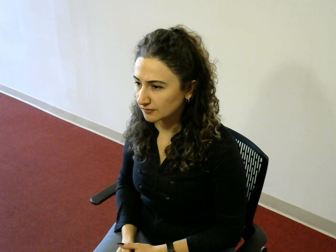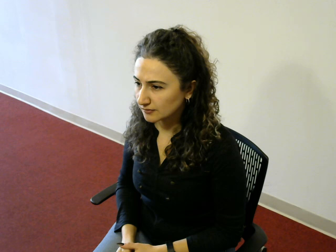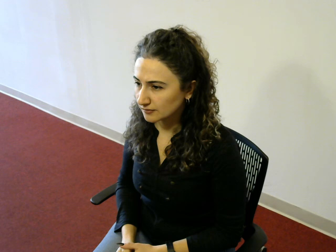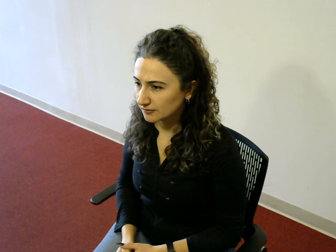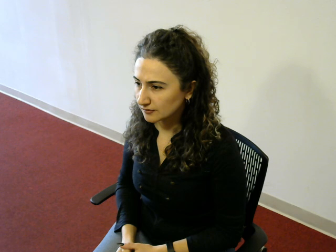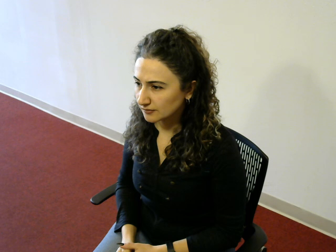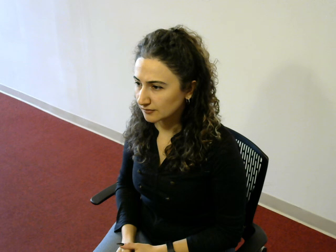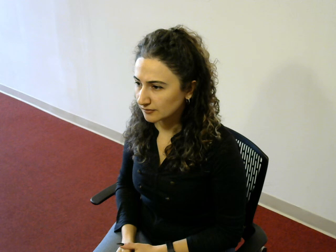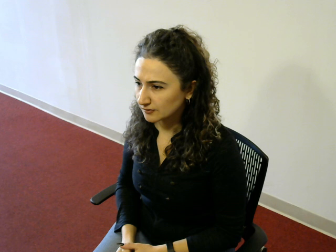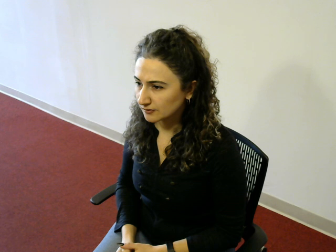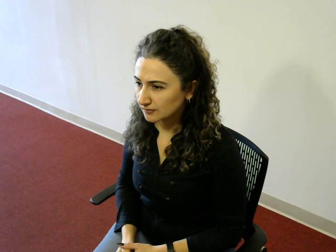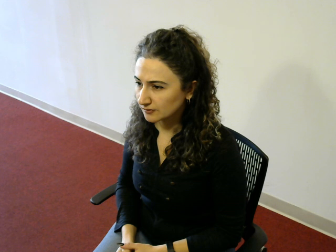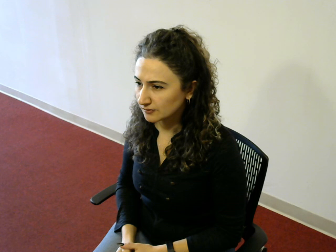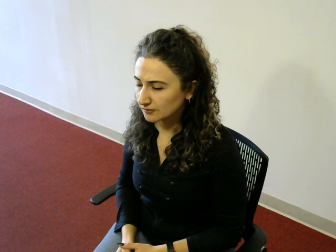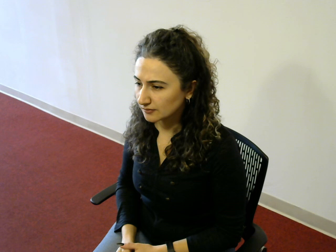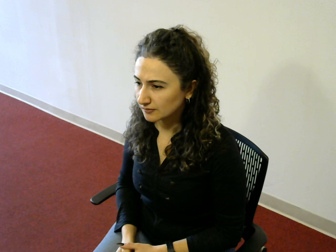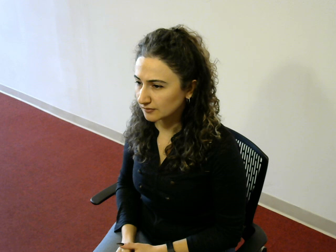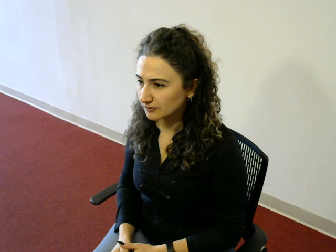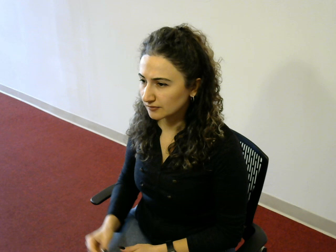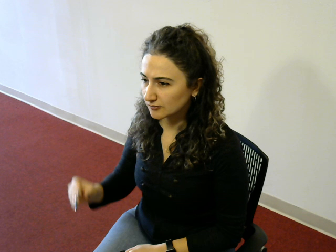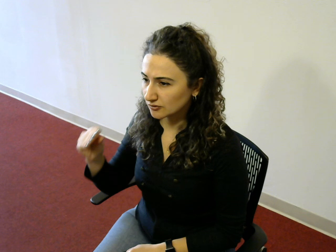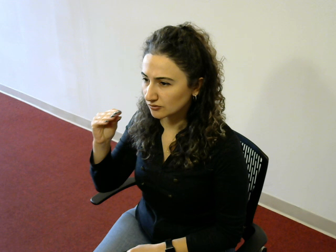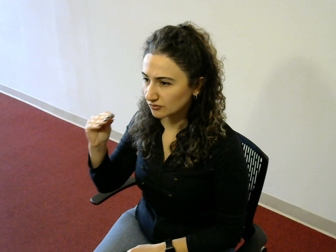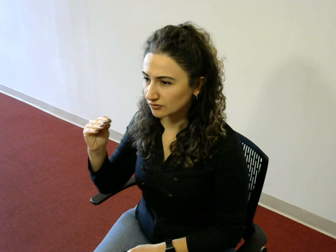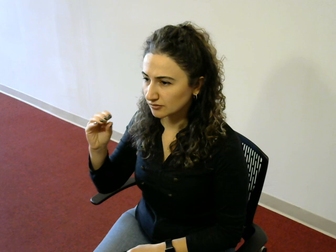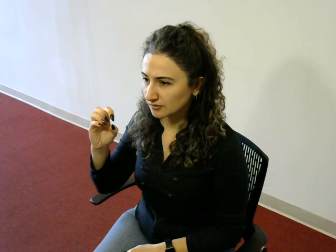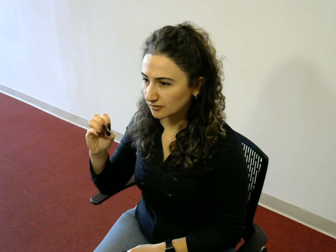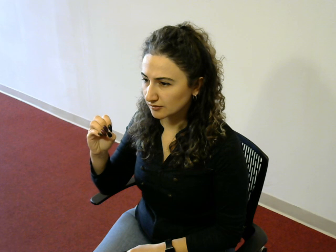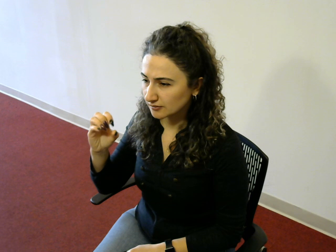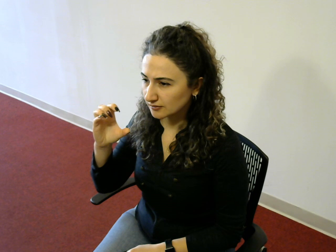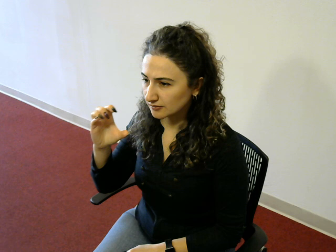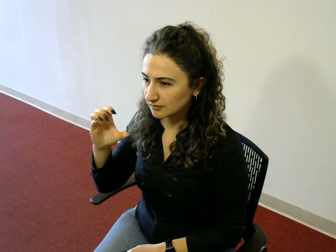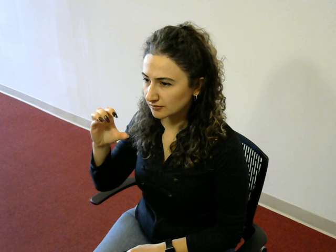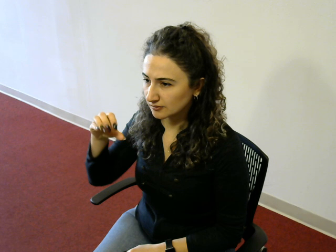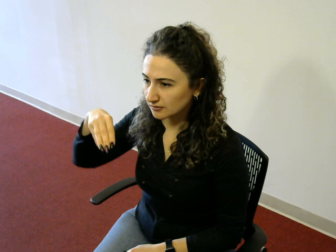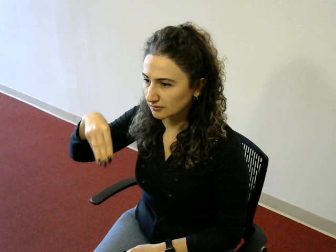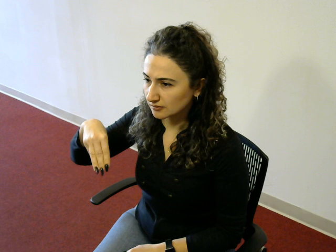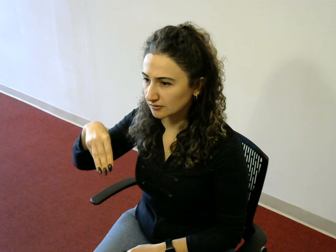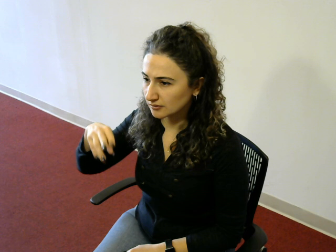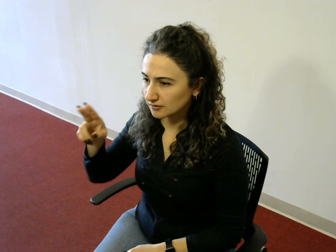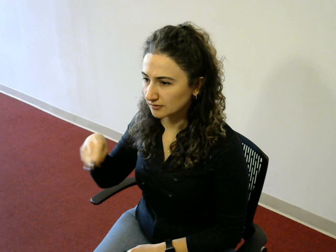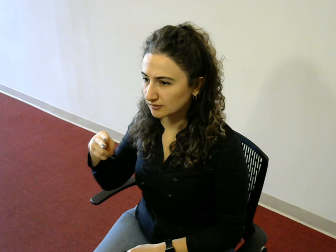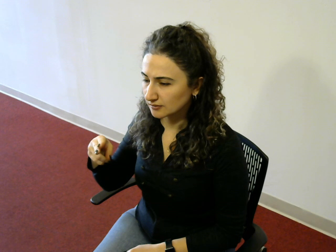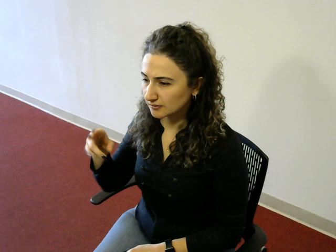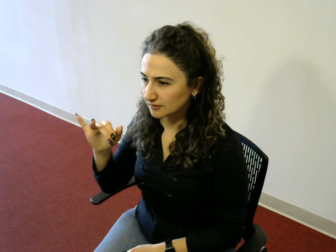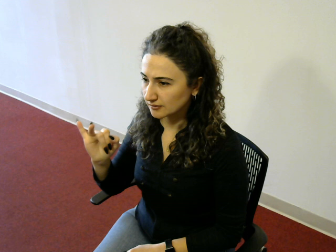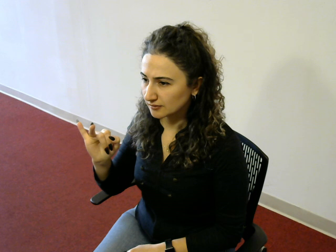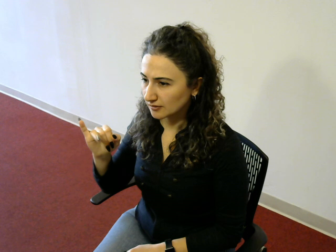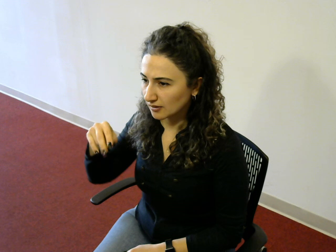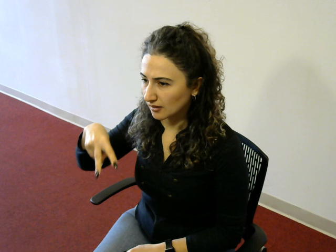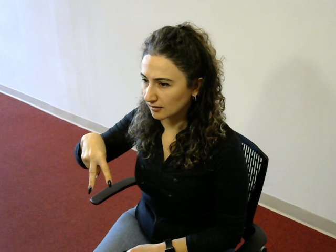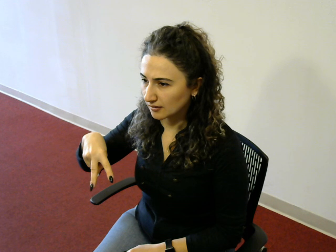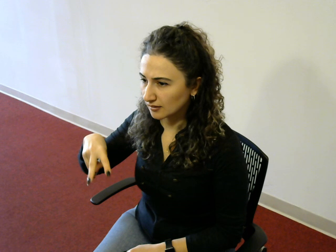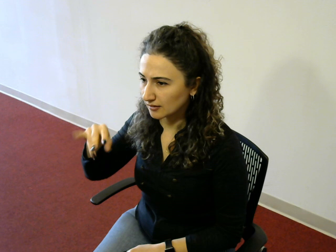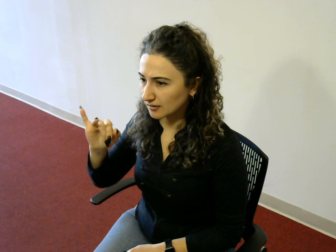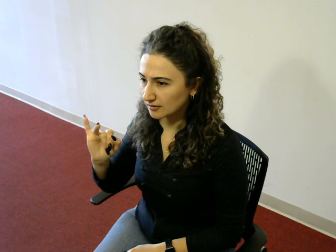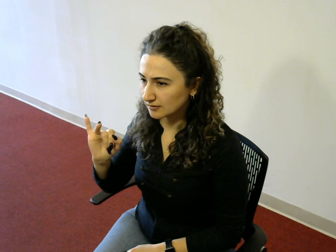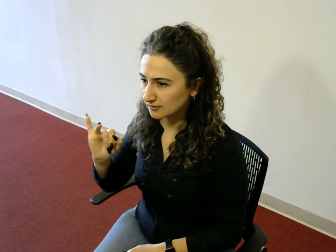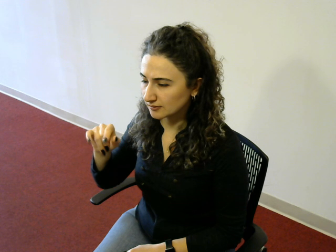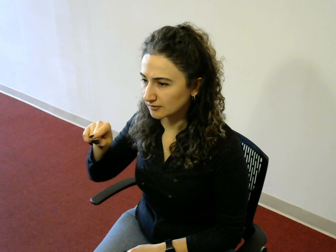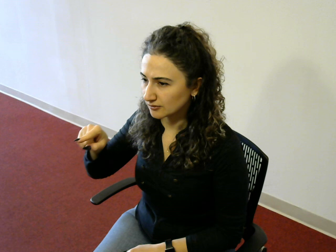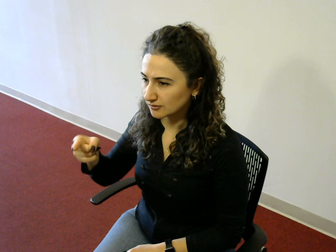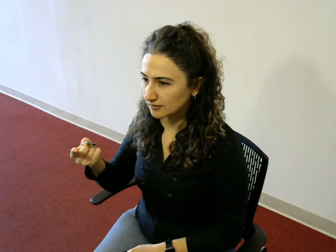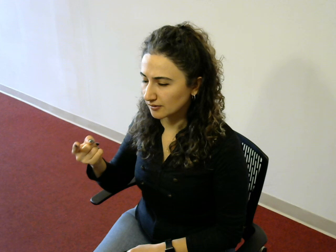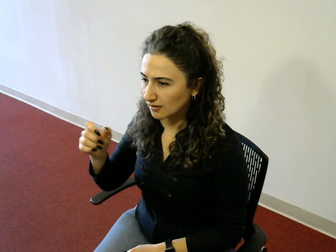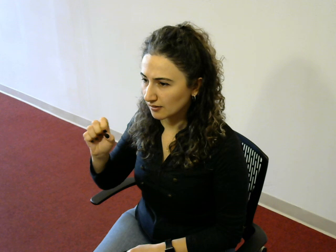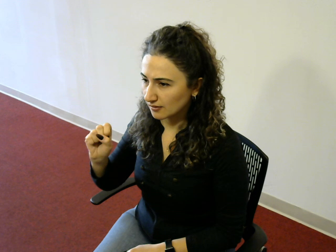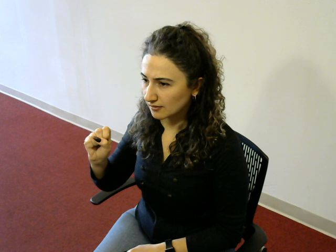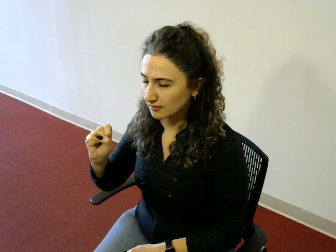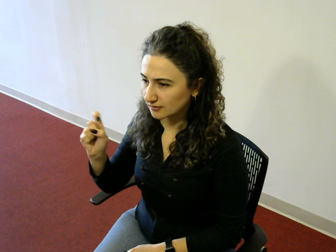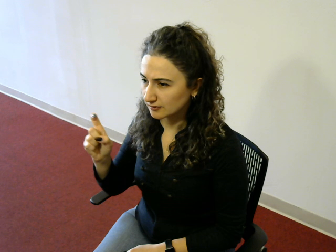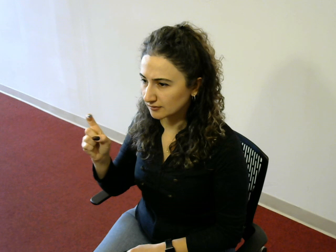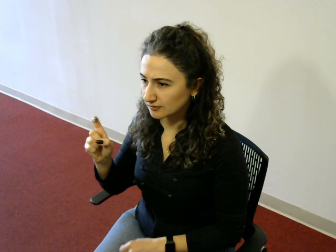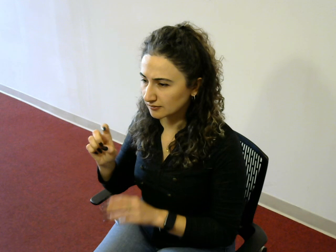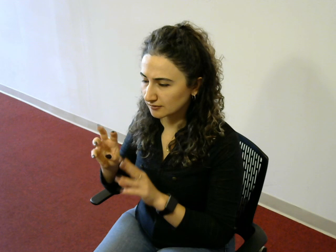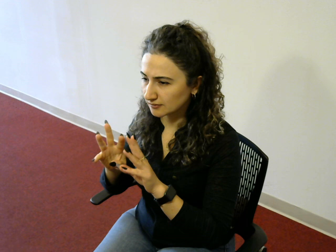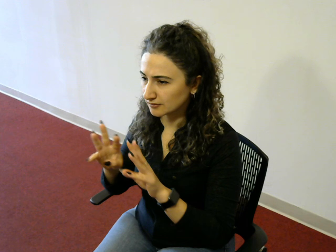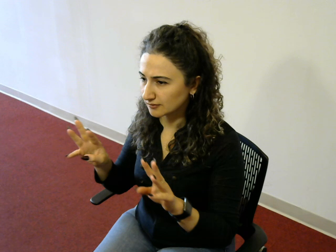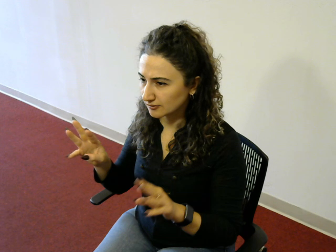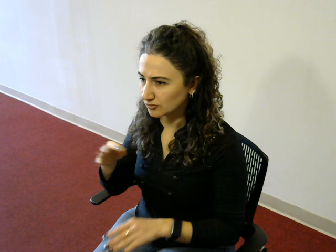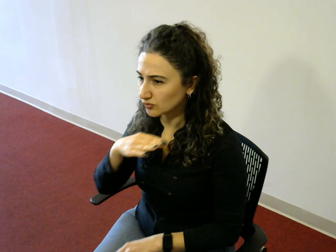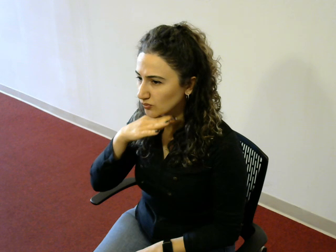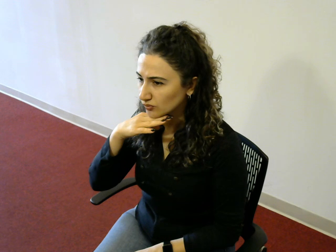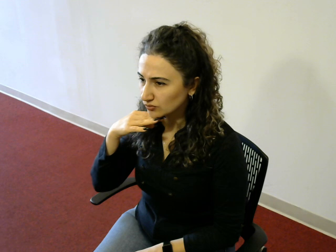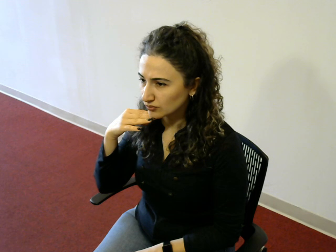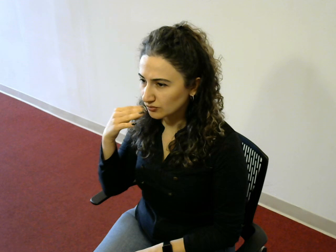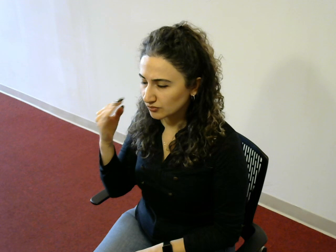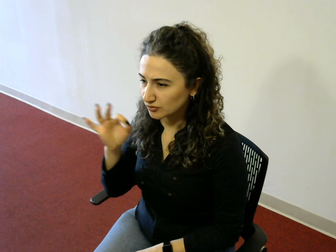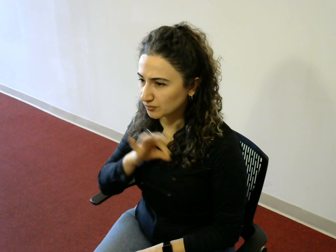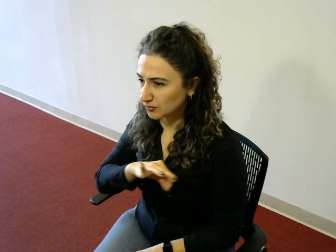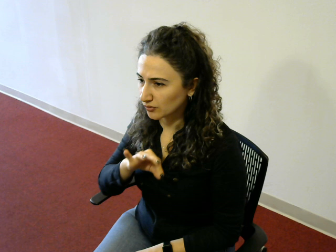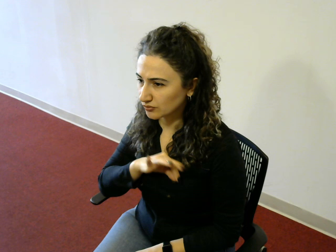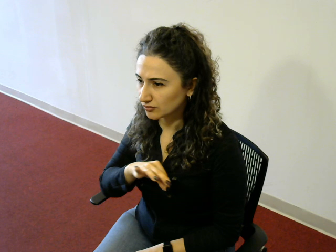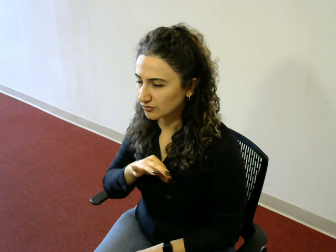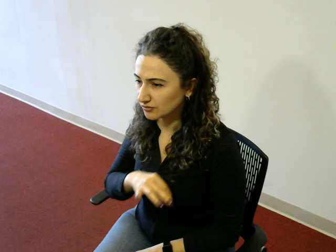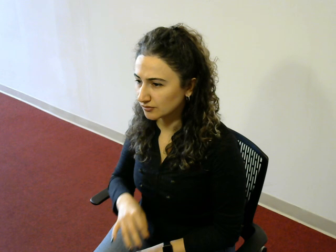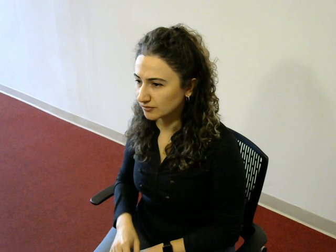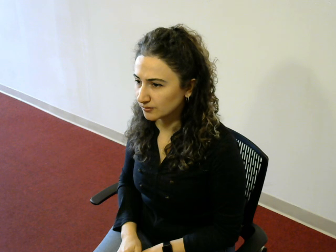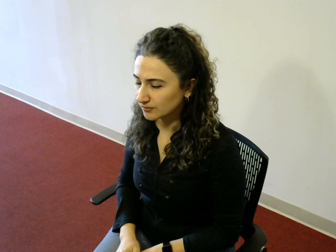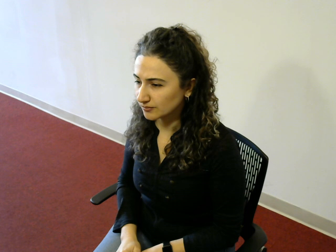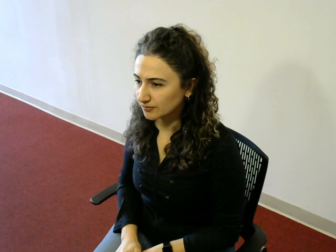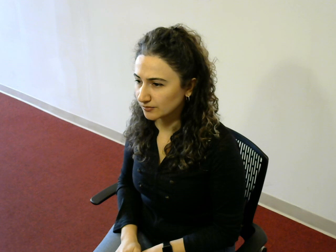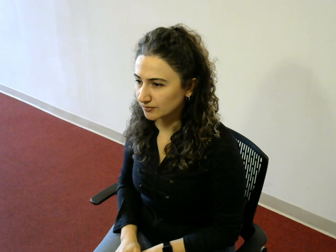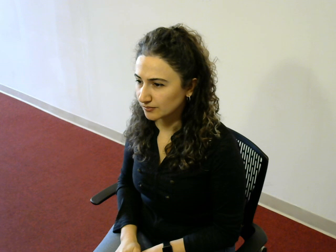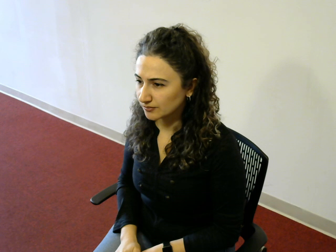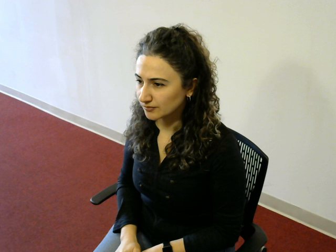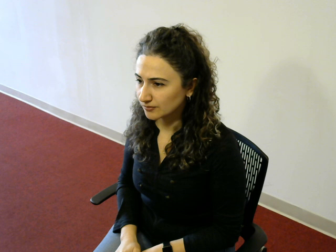Jestdili.az saytı çox faydalıdır